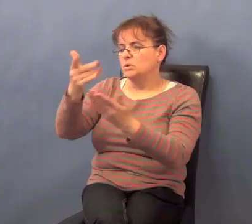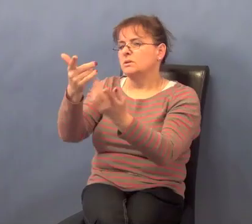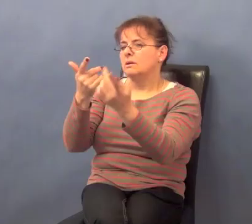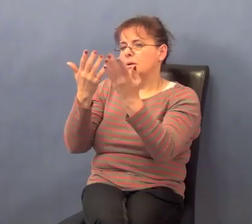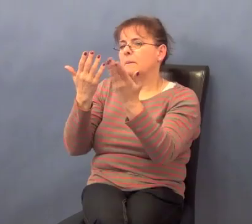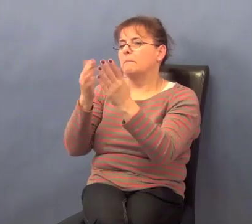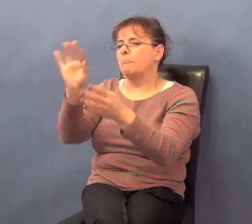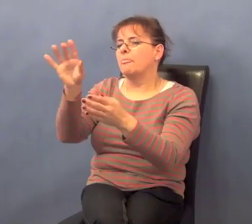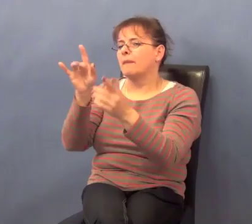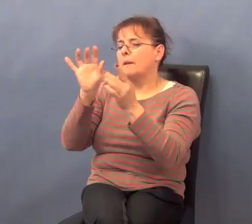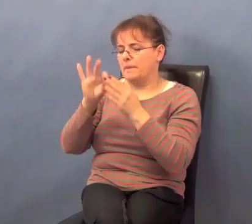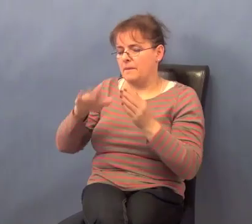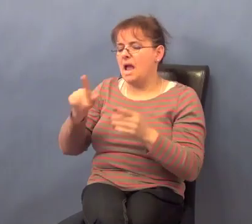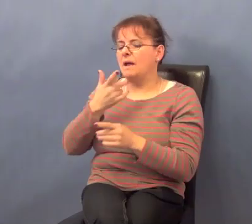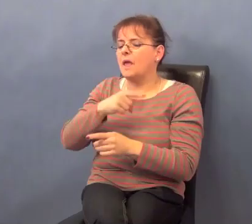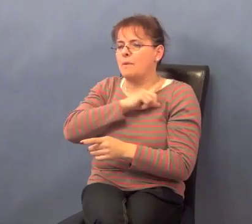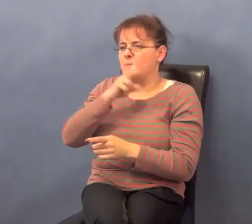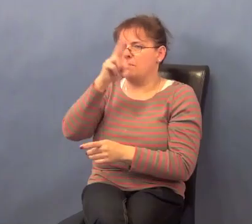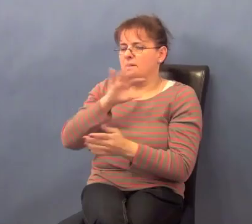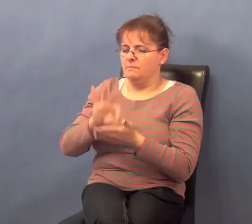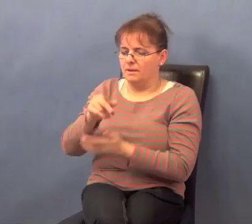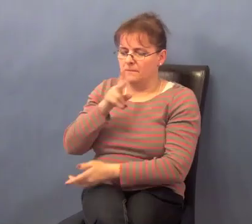Może... na pewno to dzieci, bo rodzice ich nie pilnują.